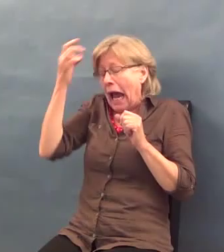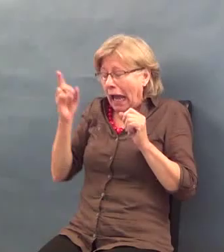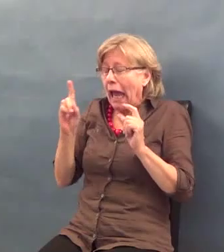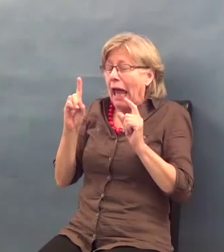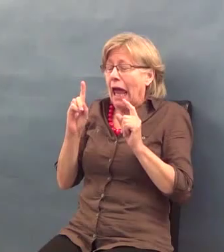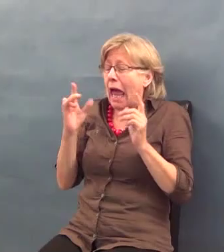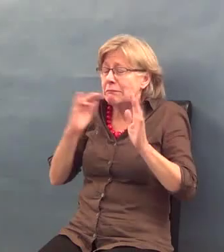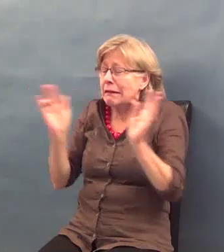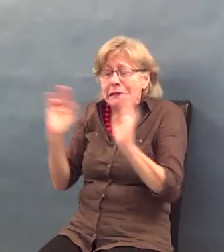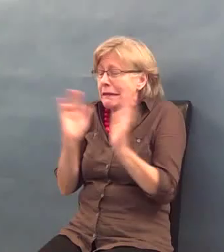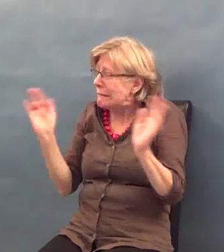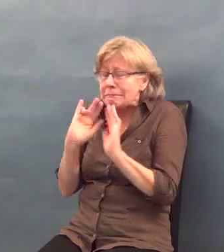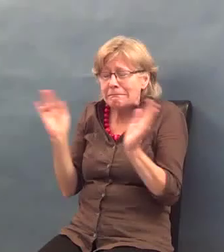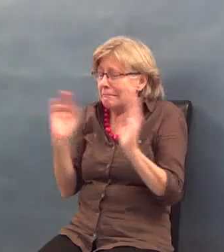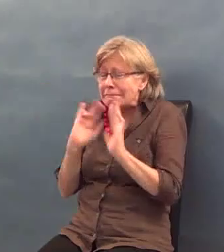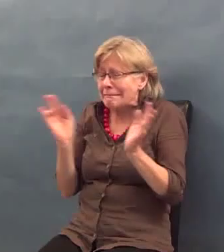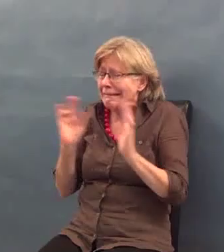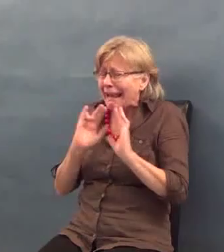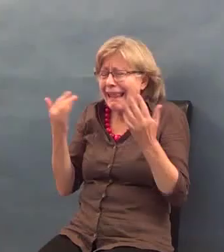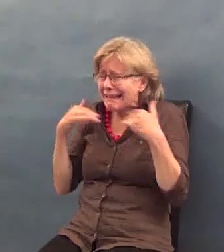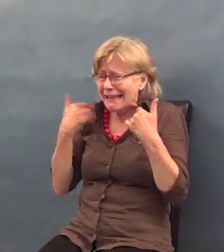A ta z jabłkiem na głowie prosi, żeby tego nie robiła.